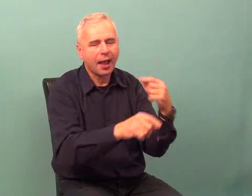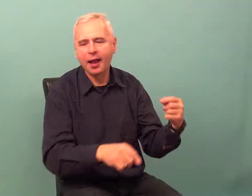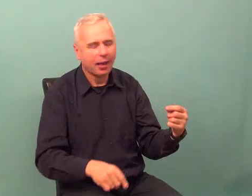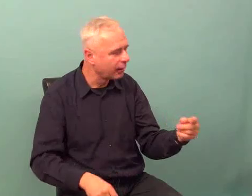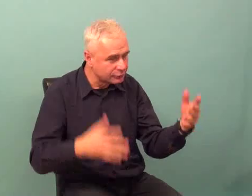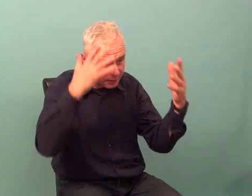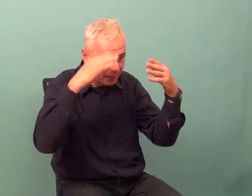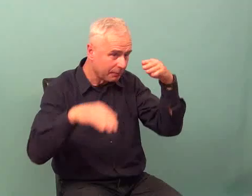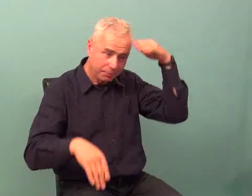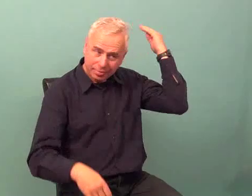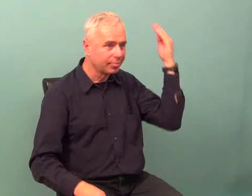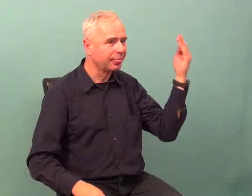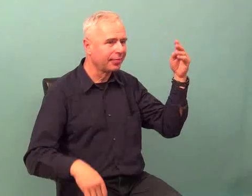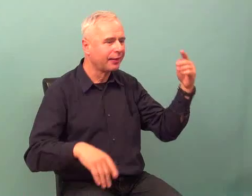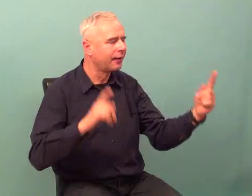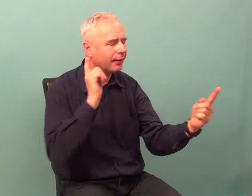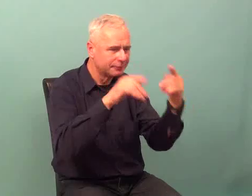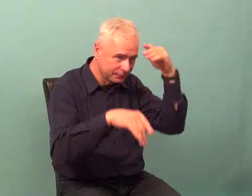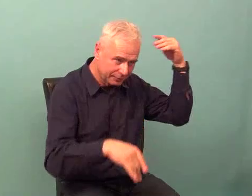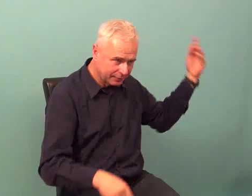Chłopcu spadł z głowy kapelusz.